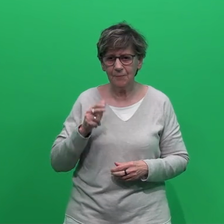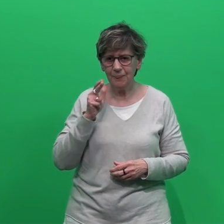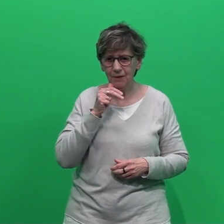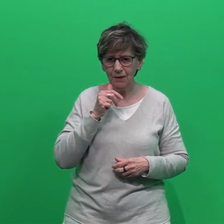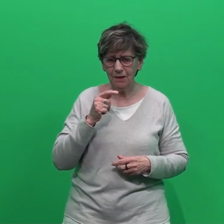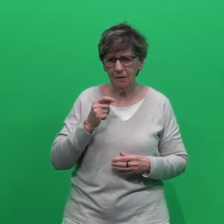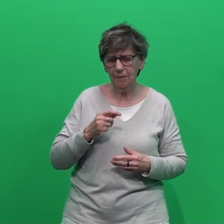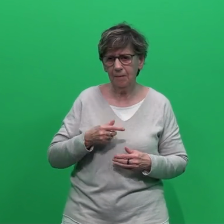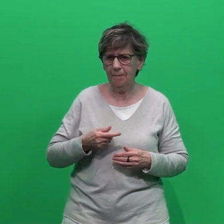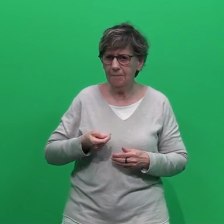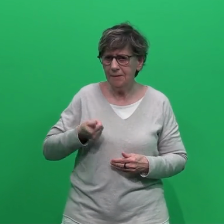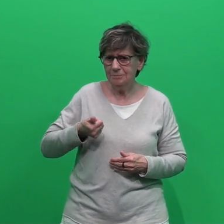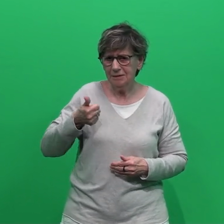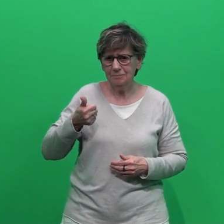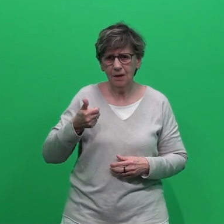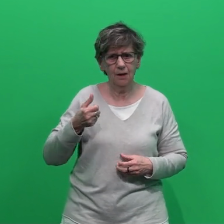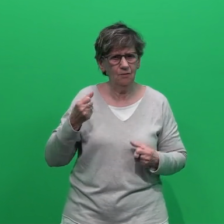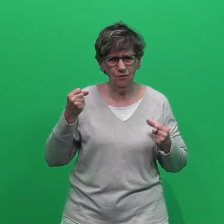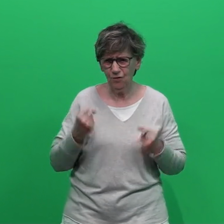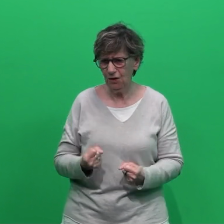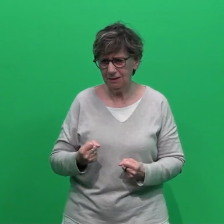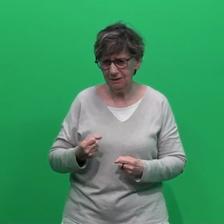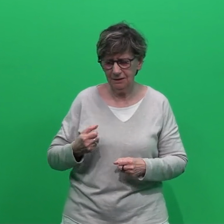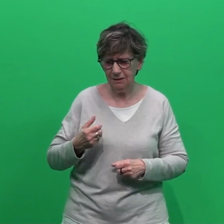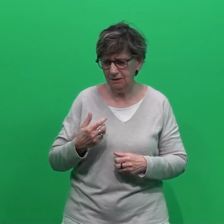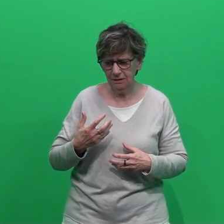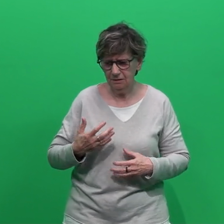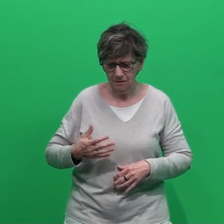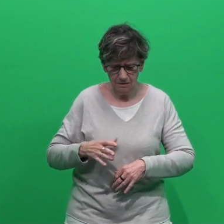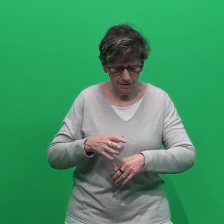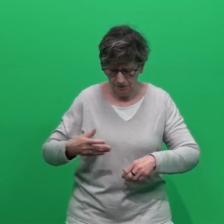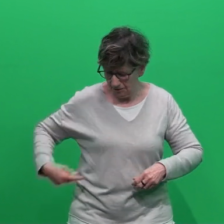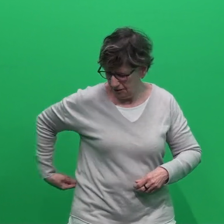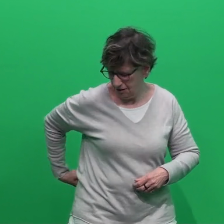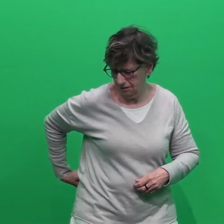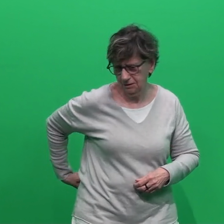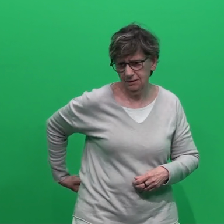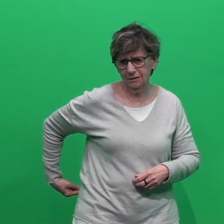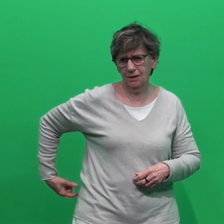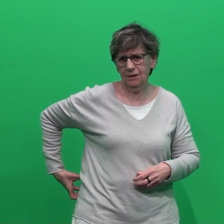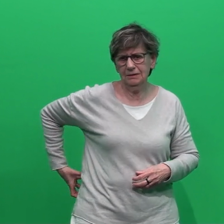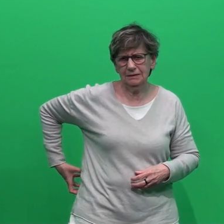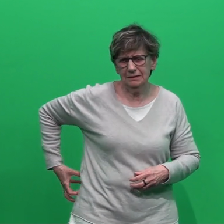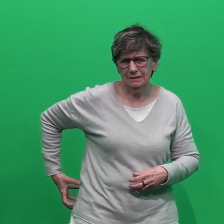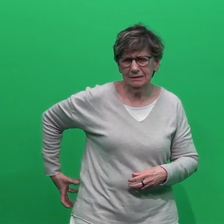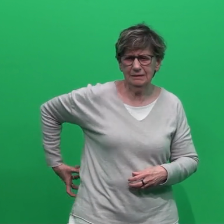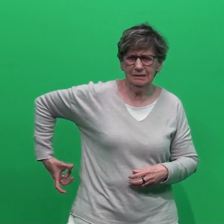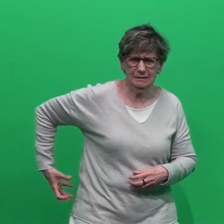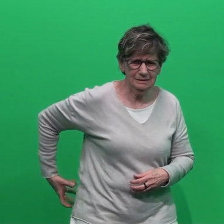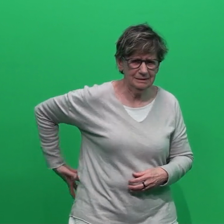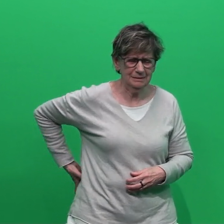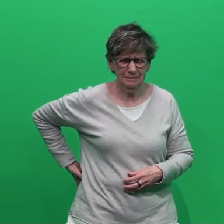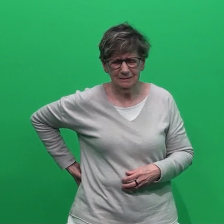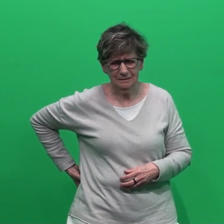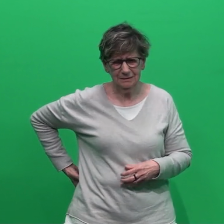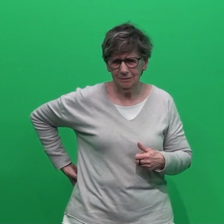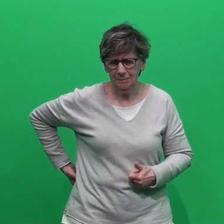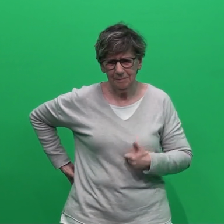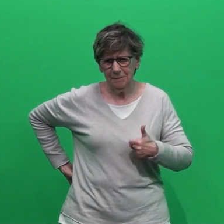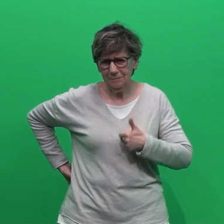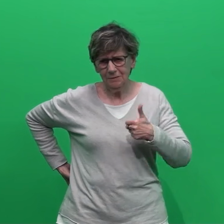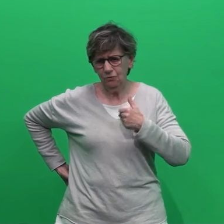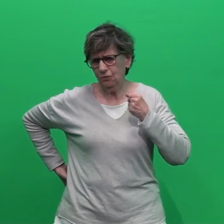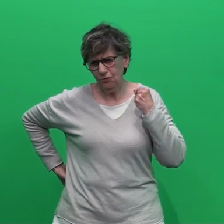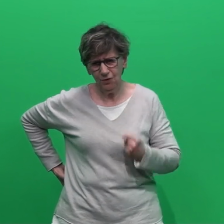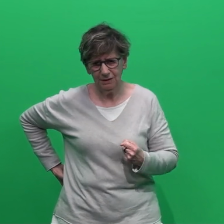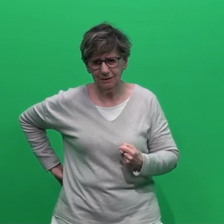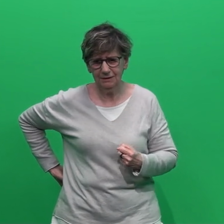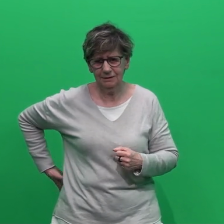El dolor va a més i és molt intens. Sento dolor a la zona lumbar i és molt fort, va a més.